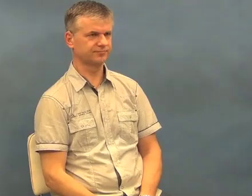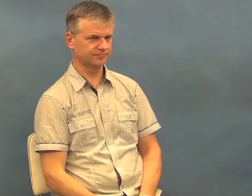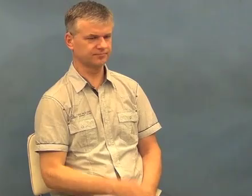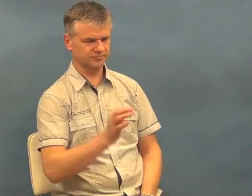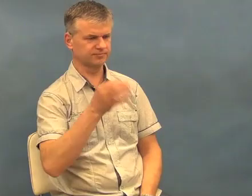Dobrze.